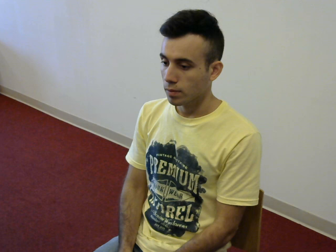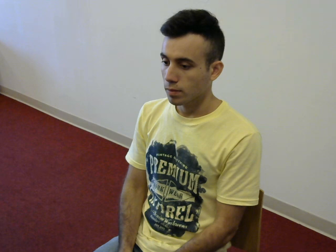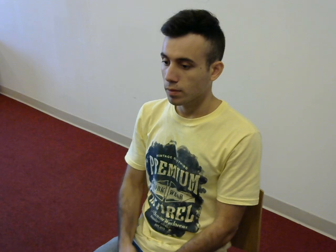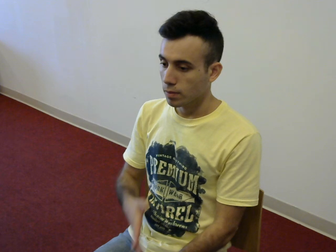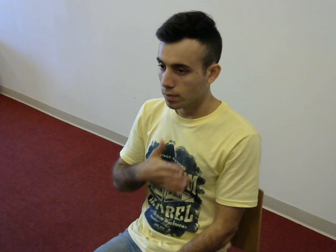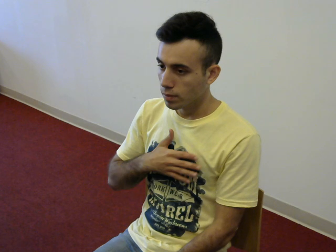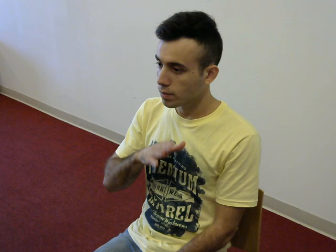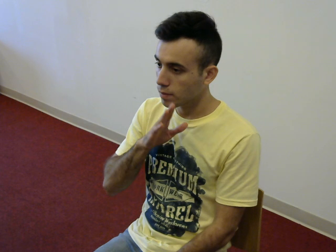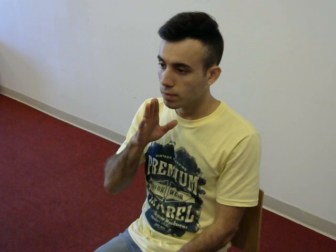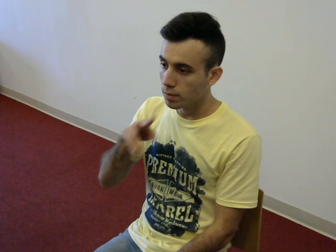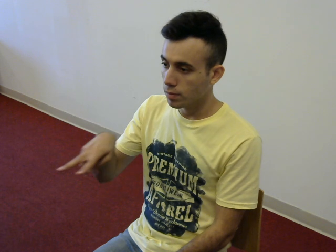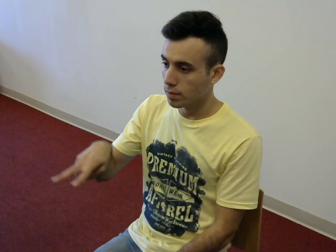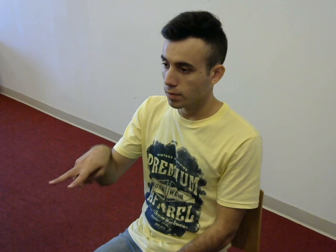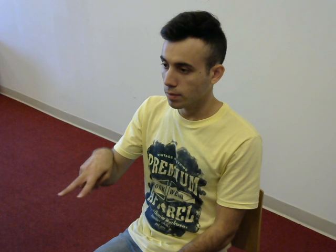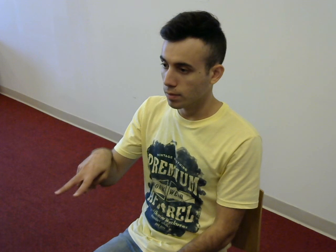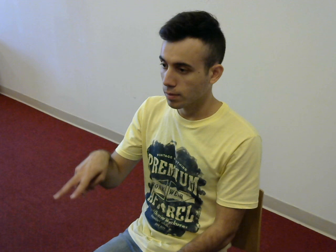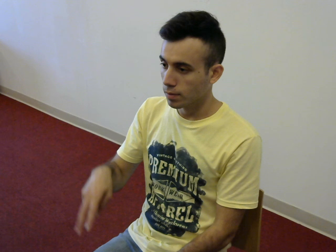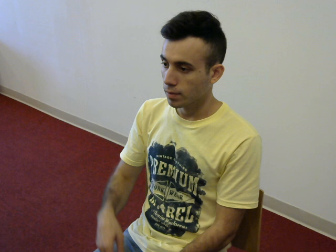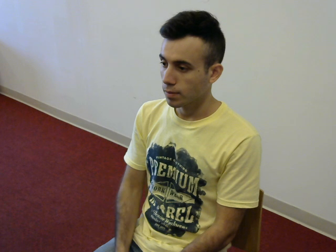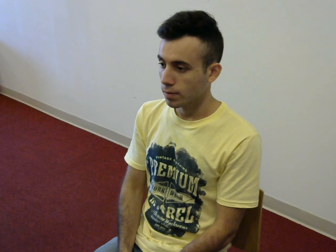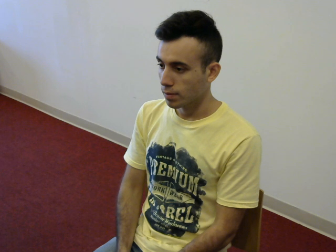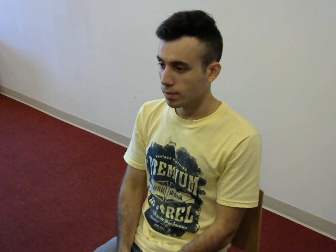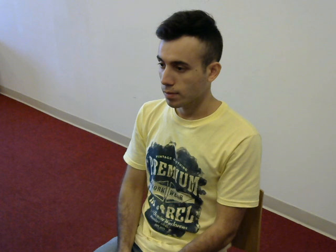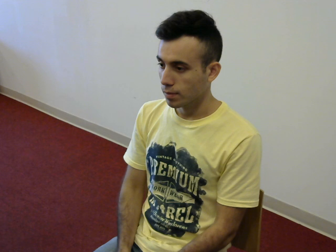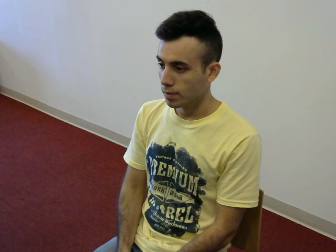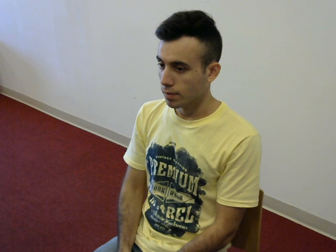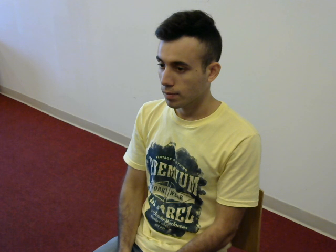Mənim anam Lənkərandandır